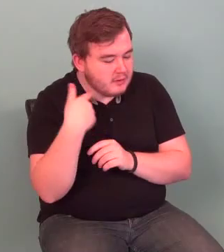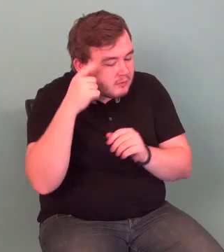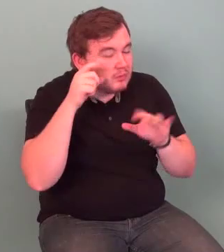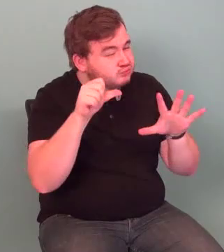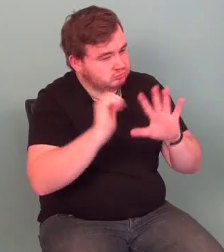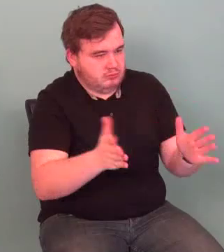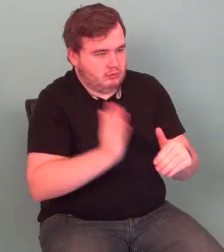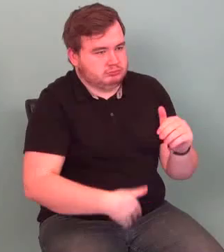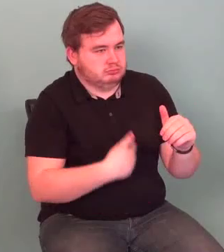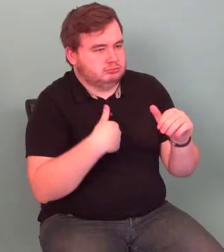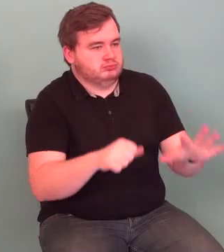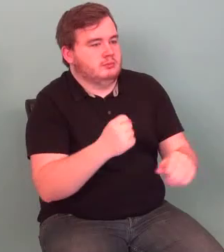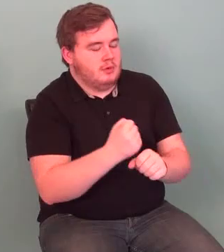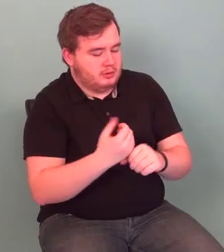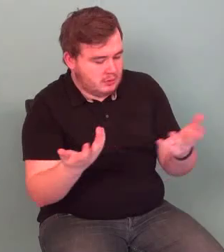Ja myślę, że o szóstej nie, bo o szóstej kończę pracę.